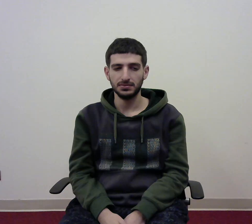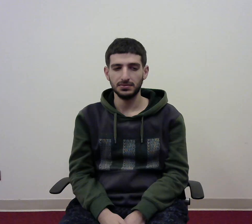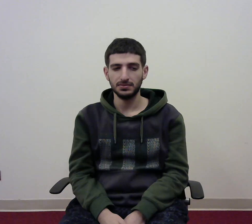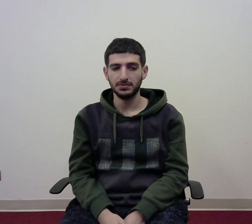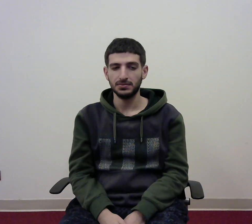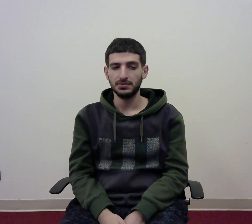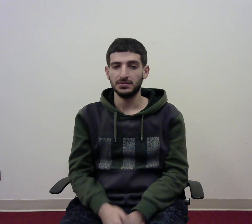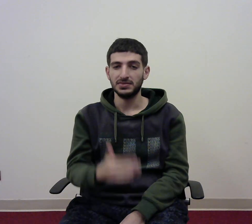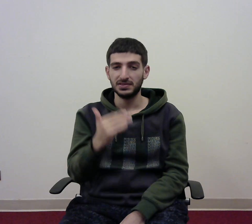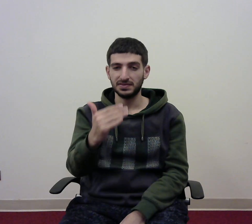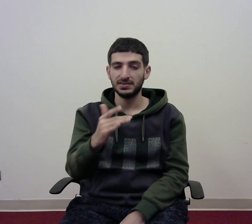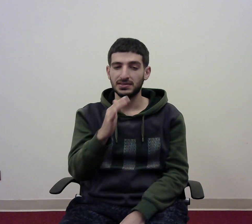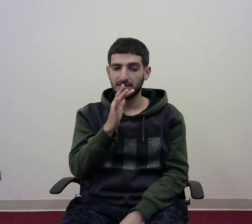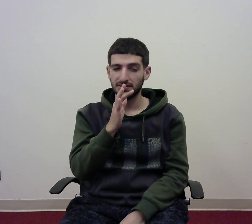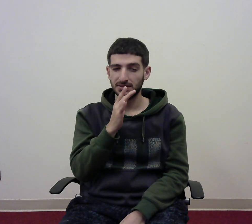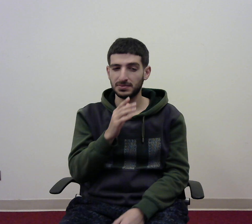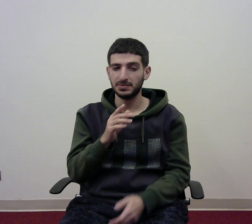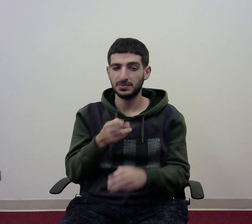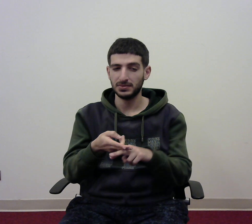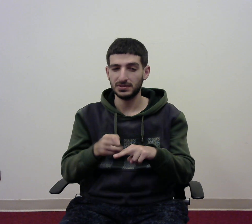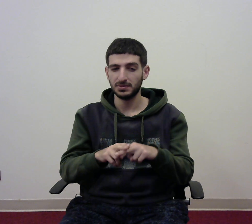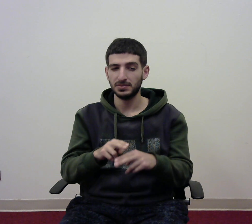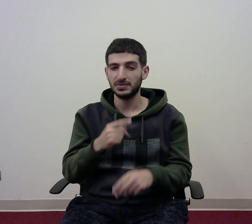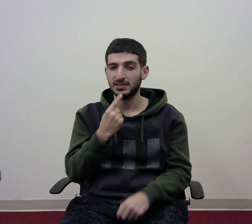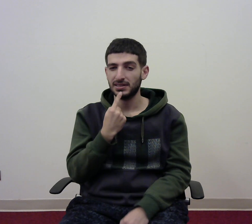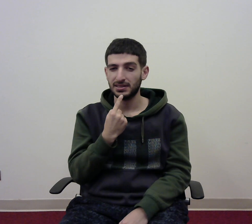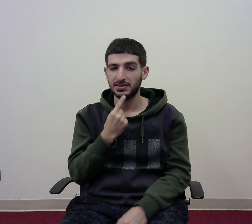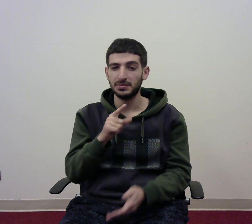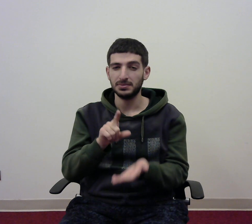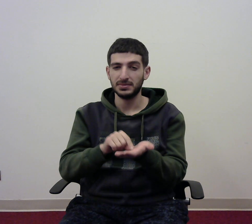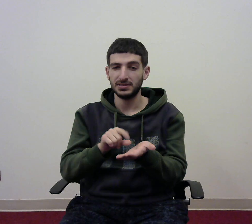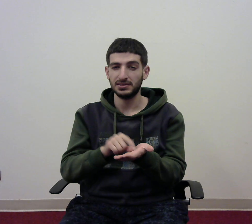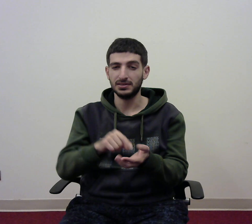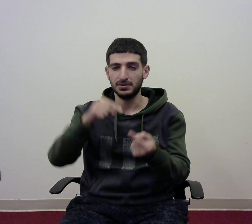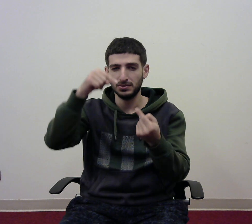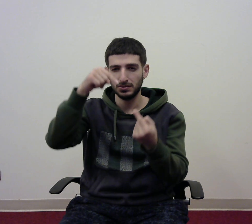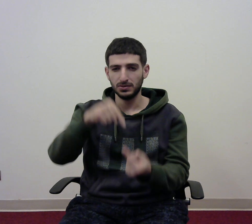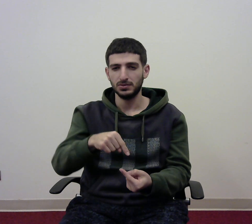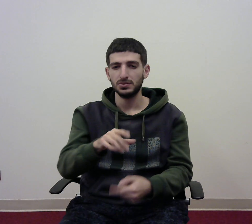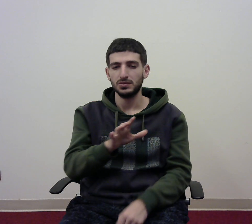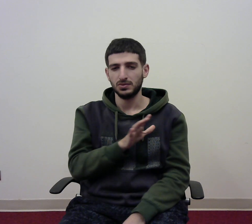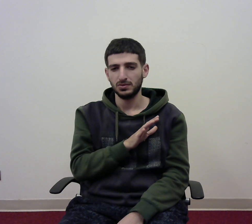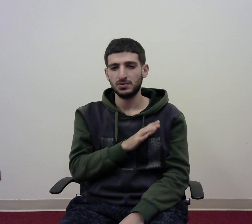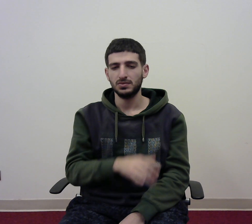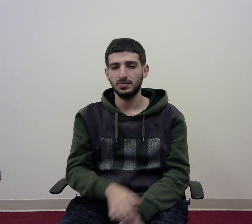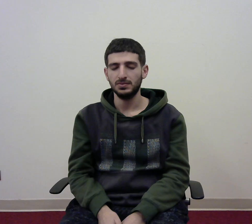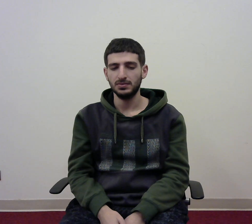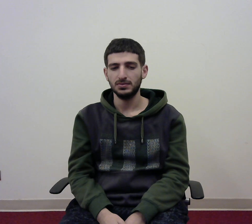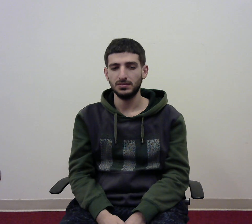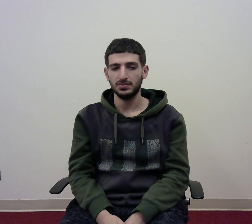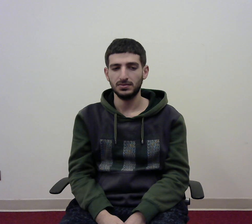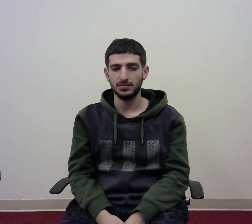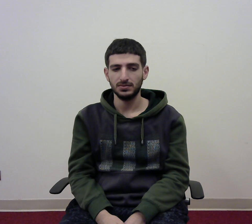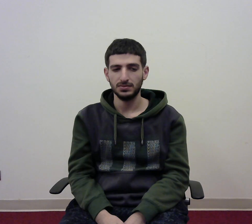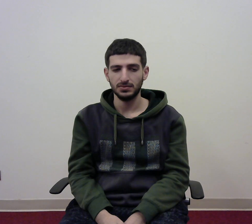Sizə yaşa görə əmək pensiyası təyin olunub